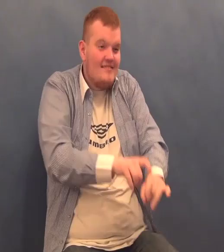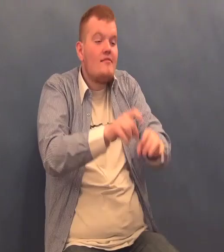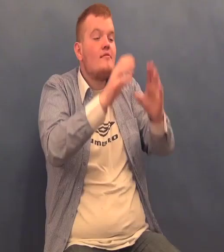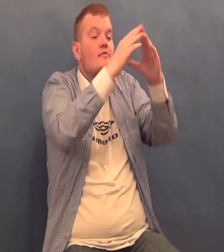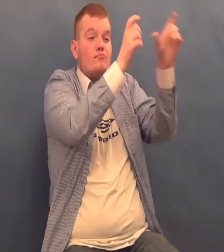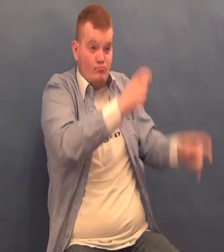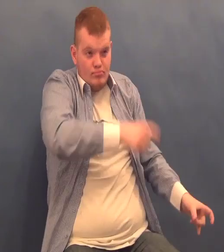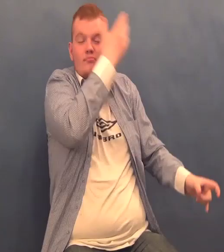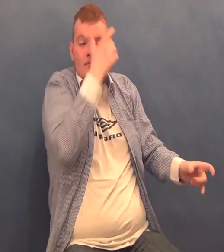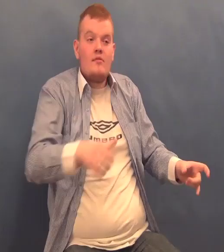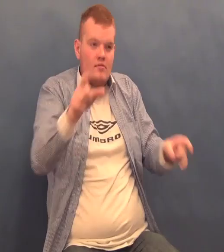Z tego wieżowca, wiesz, biegnie do tego drugiego.